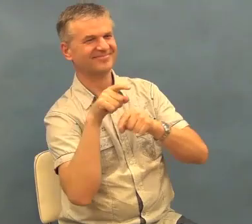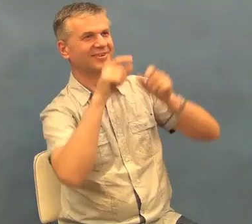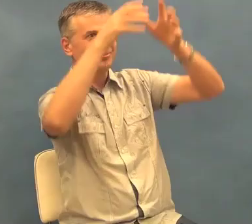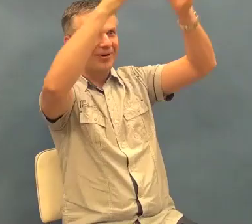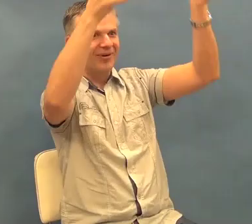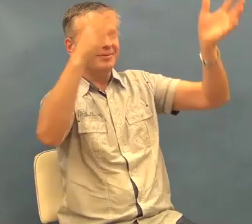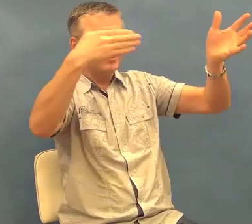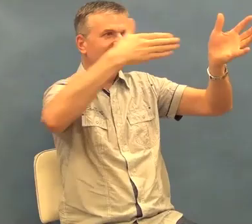Za szkłem pływa ryba.